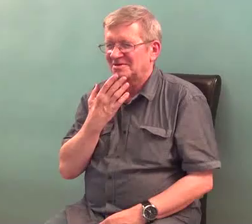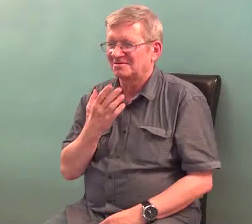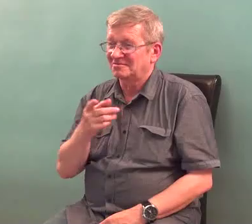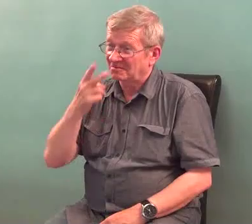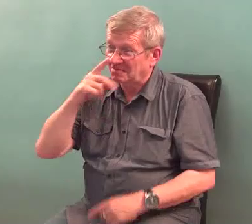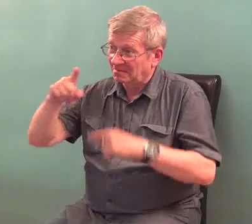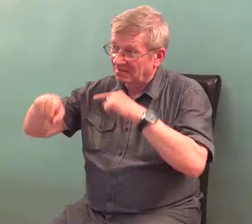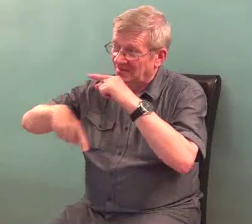Zobaczymy jak będzie na odwrót.